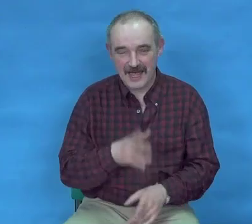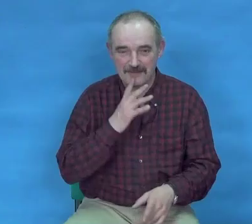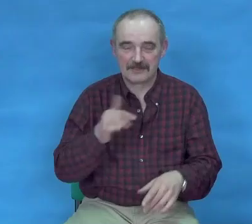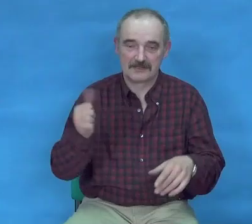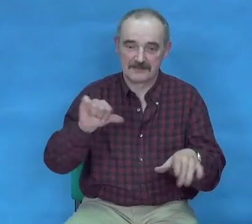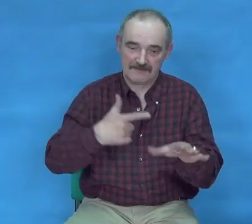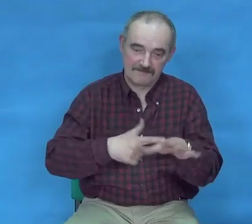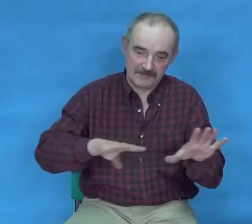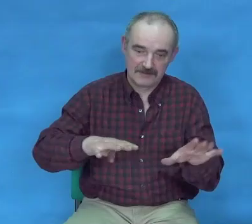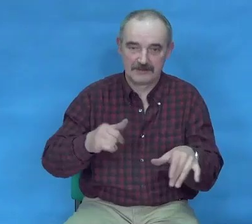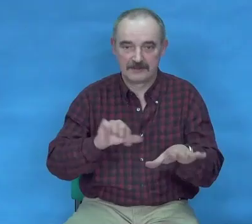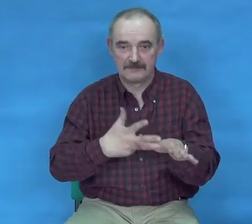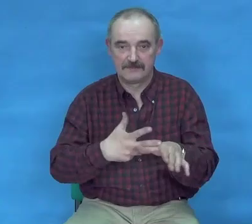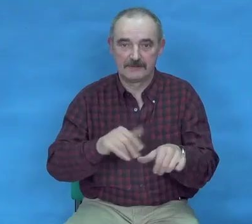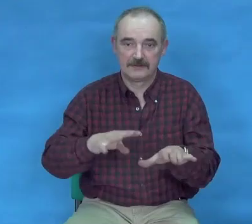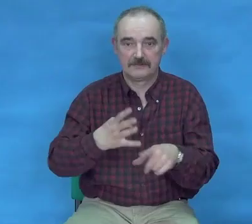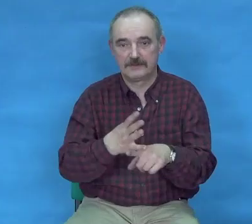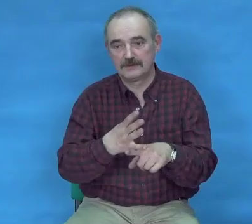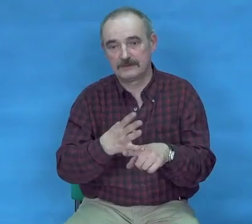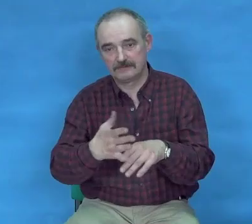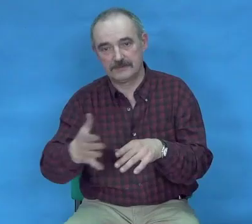Chyba w roku tysiąc dziewięćset dwudziestym dziewiątym - tysiąc dziewięćset trzydziestym, czterdziestym.